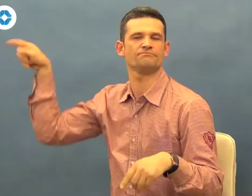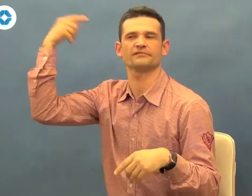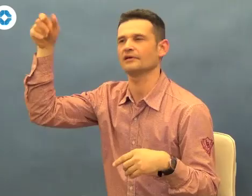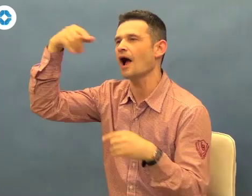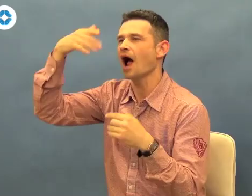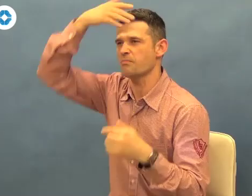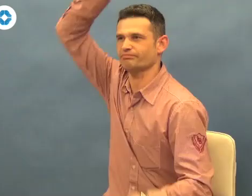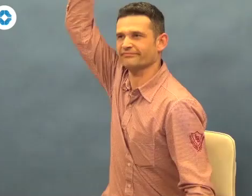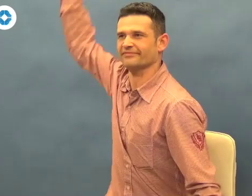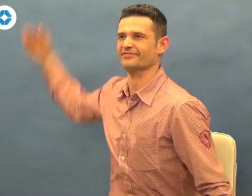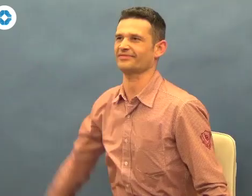Chłopcu spadł kapelusz z głowy.